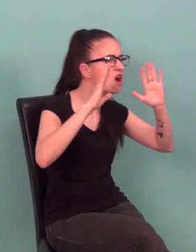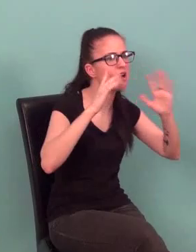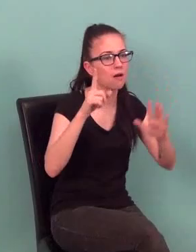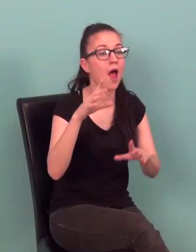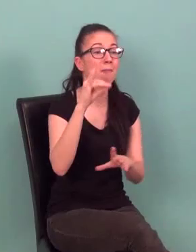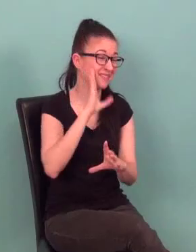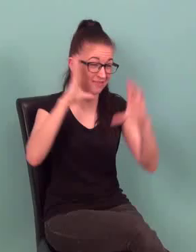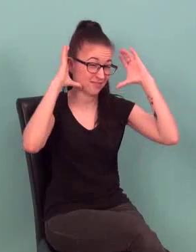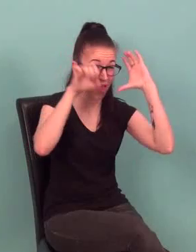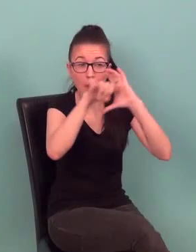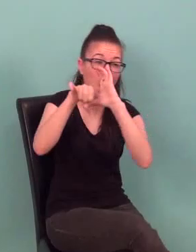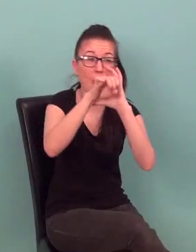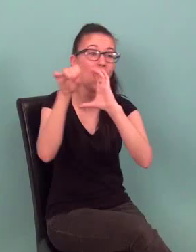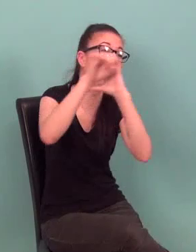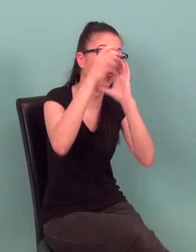Pies chodzi z łbem w słoju.